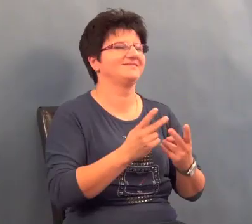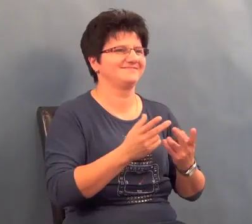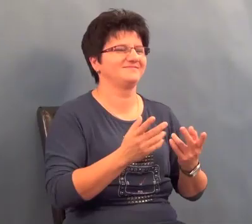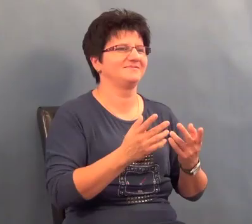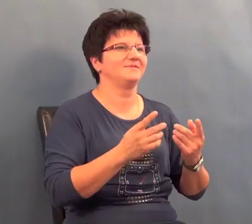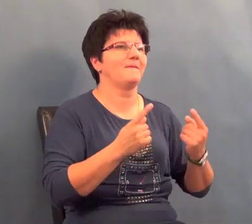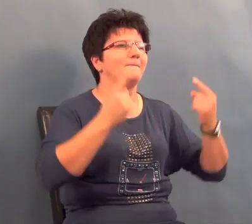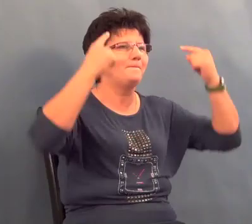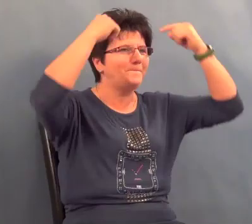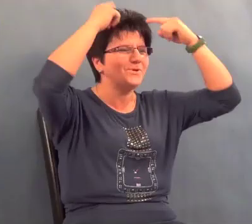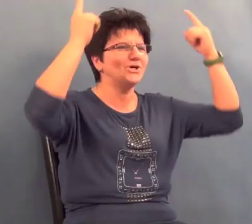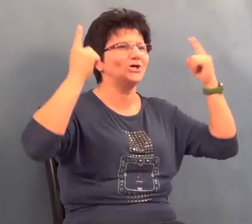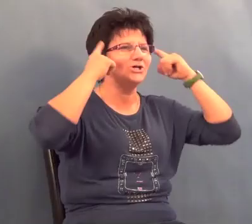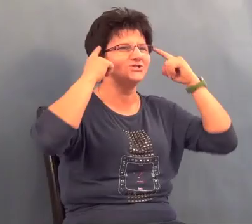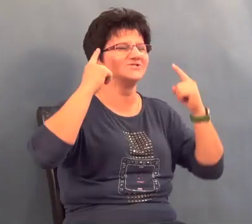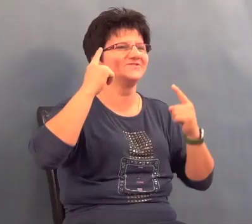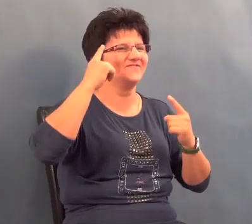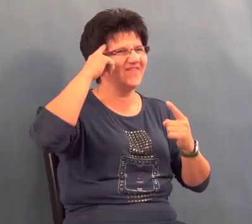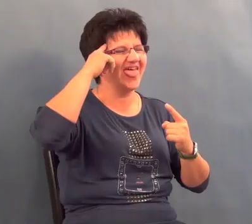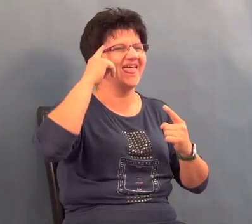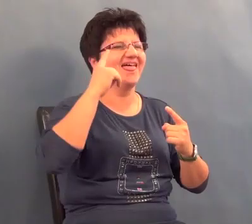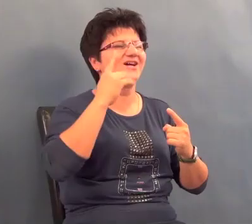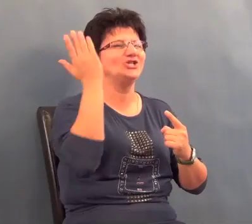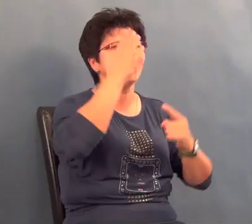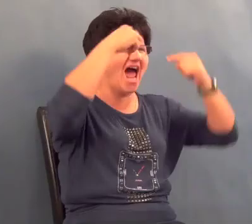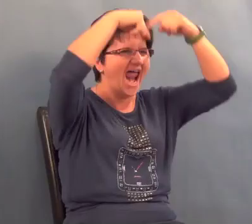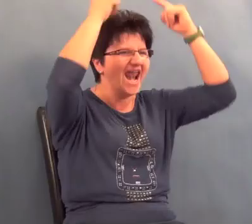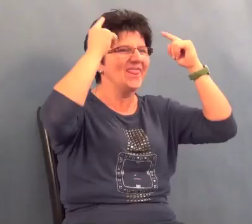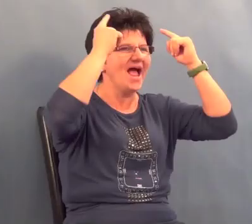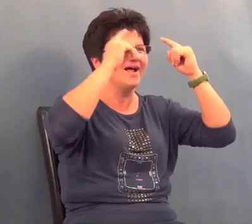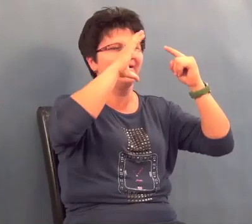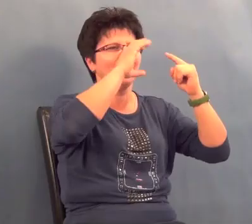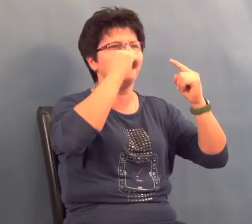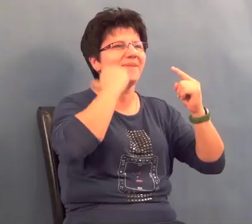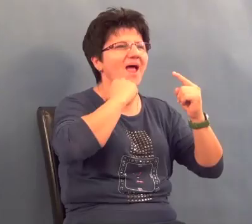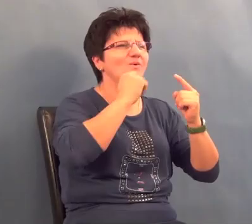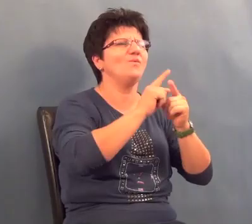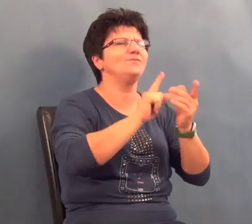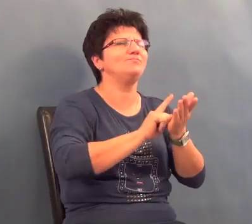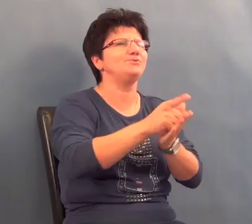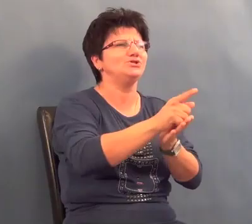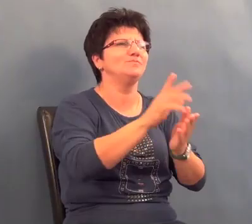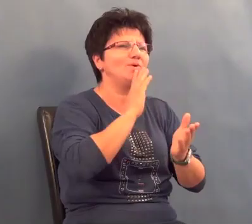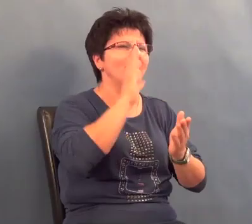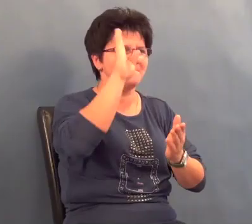Myszka Miki. Wiesz, ma takie czarne uszy i biały pyszczek, podobne do myszy, taka bajka.